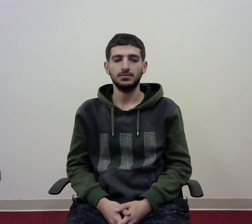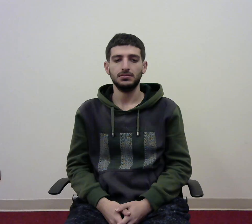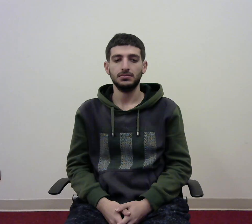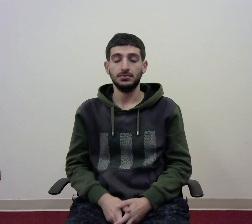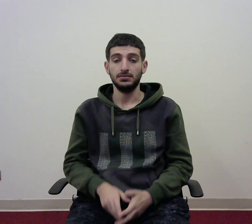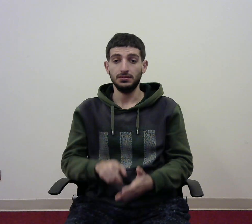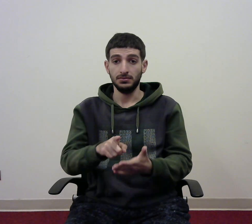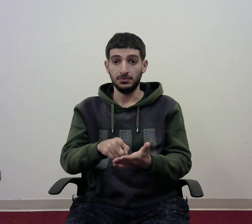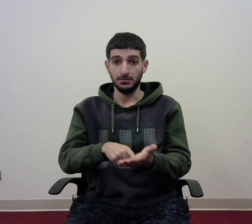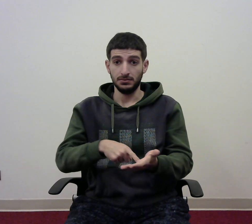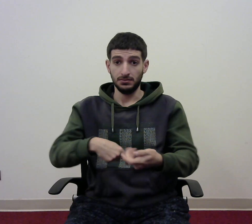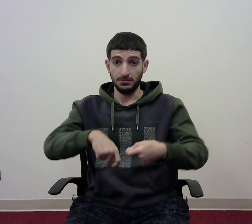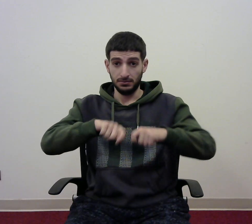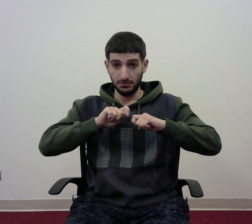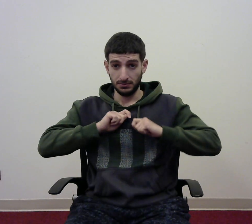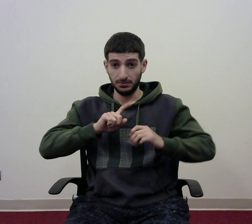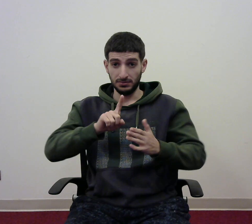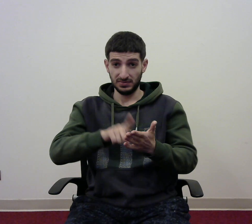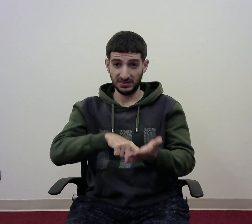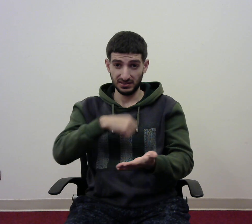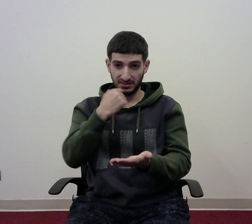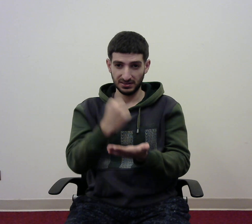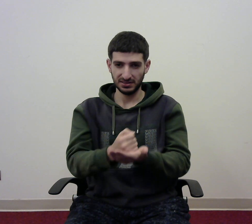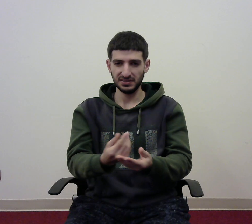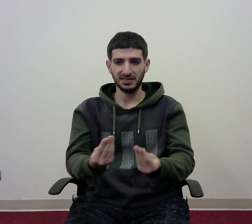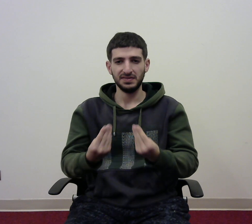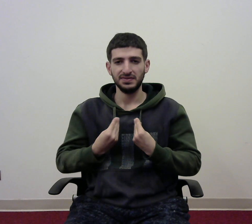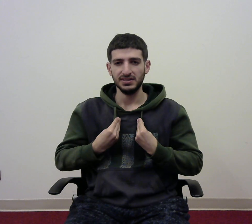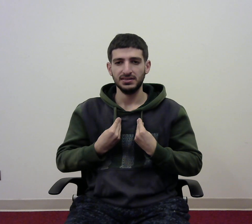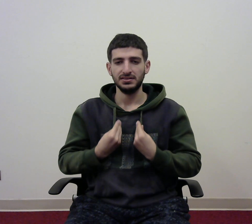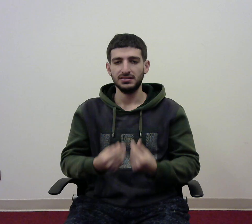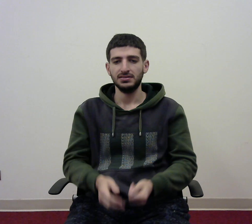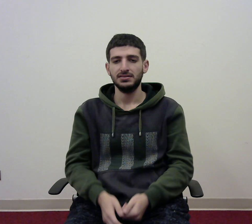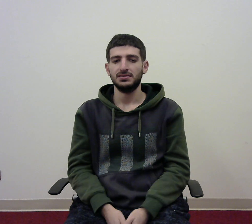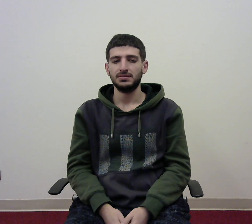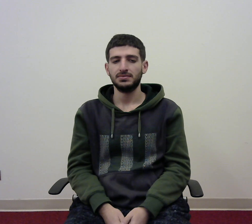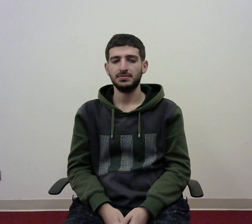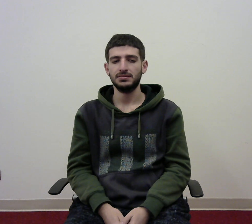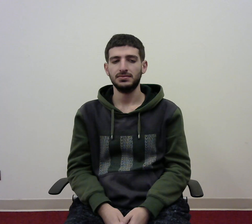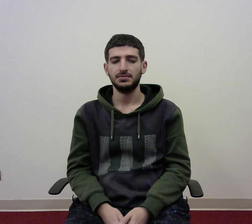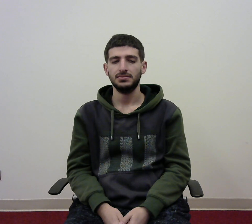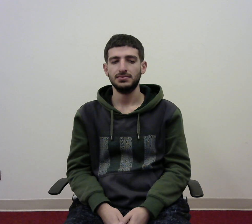Etibarnamə notariusda verilir